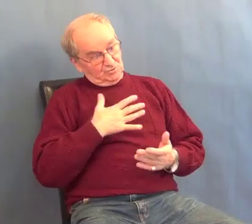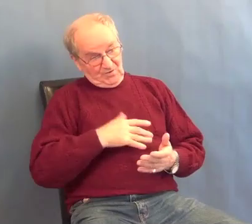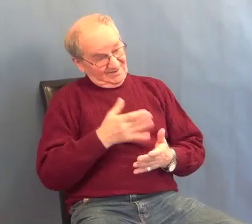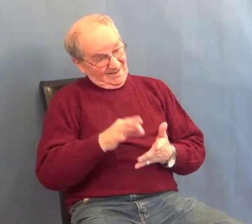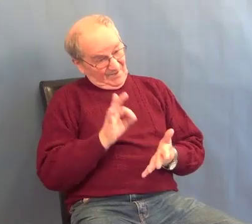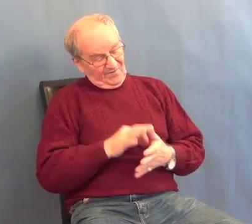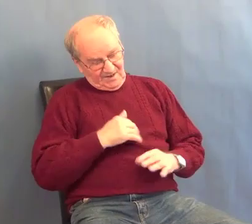Sobota niepewna?